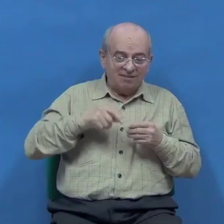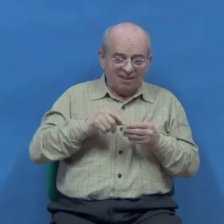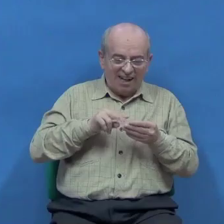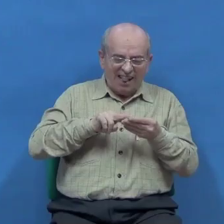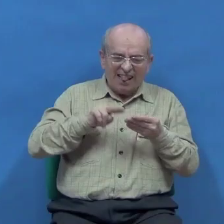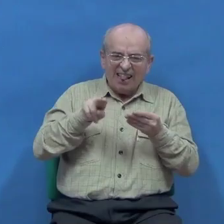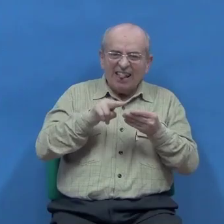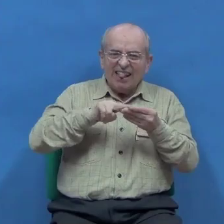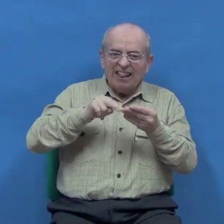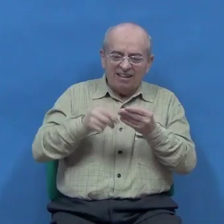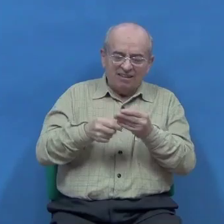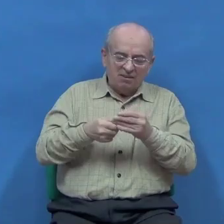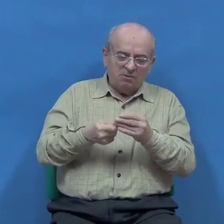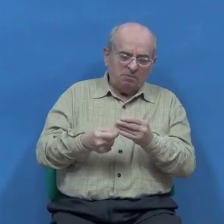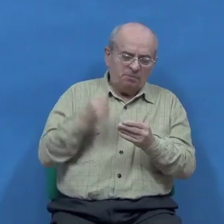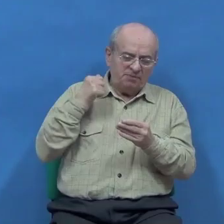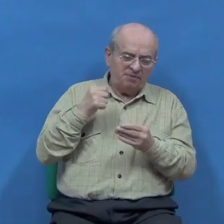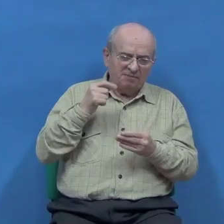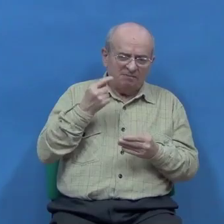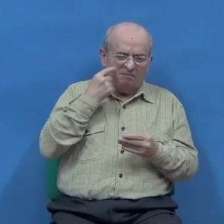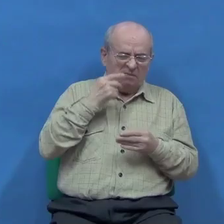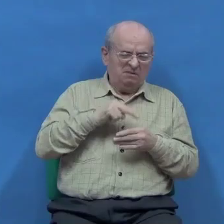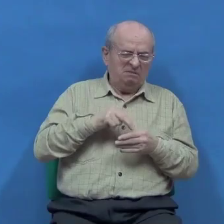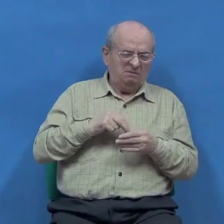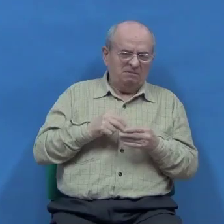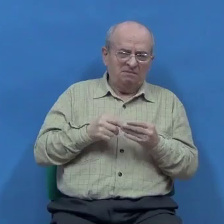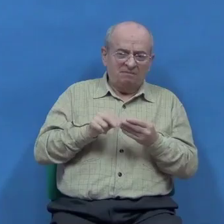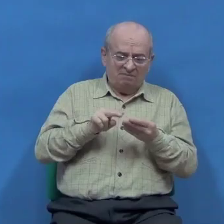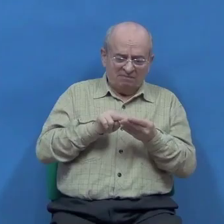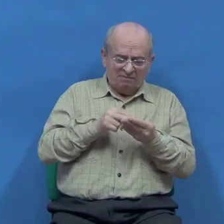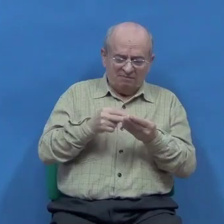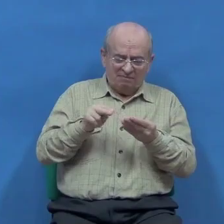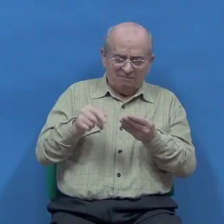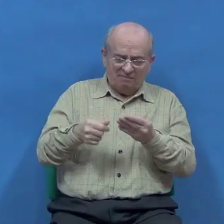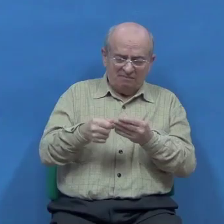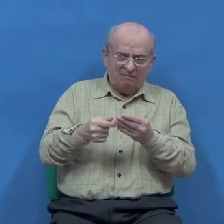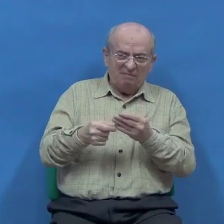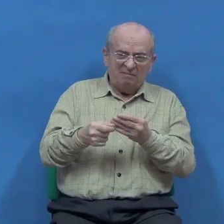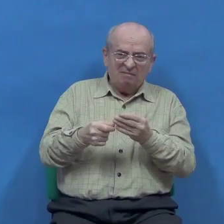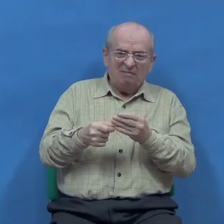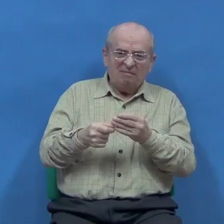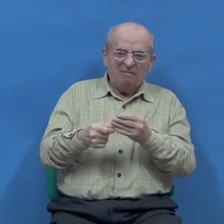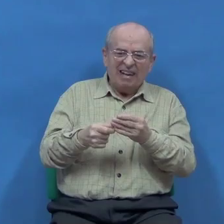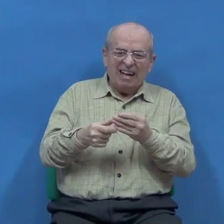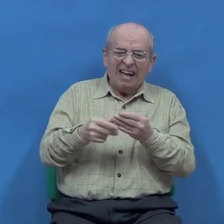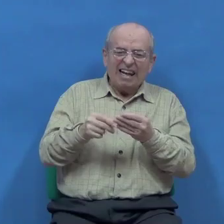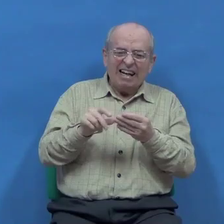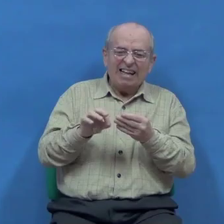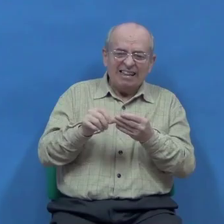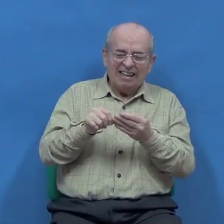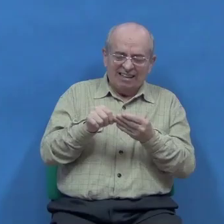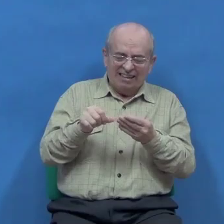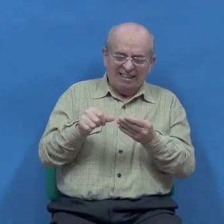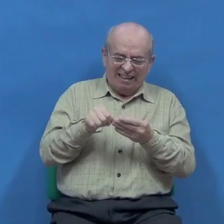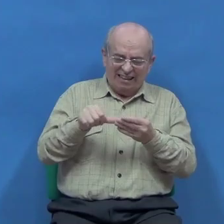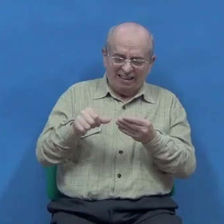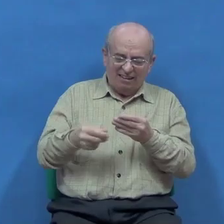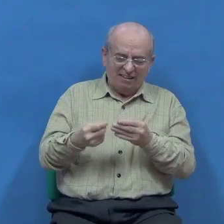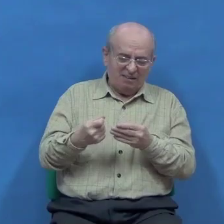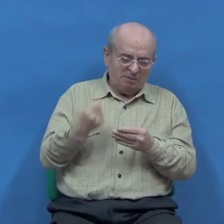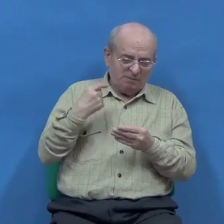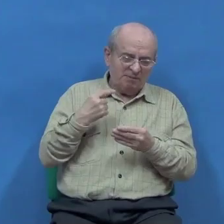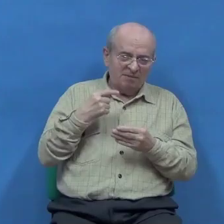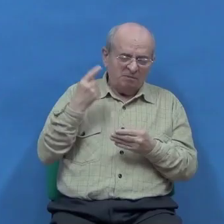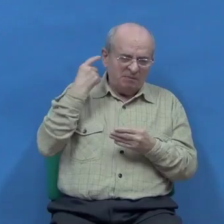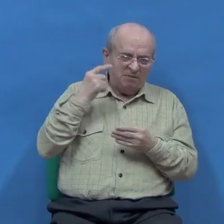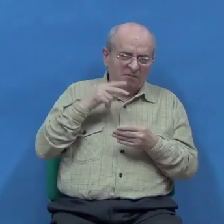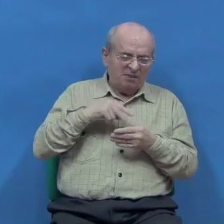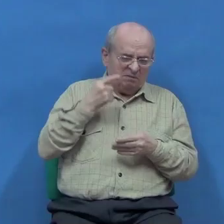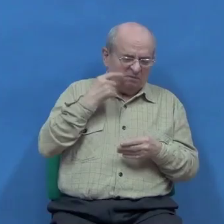Chaplin rzuca resztkami kitu za siebie i kilka razy trafia policjanta w oko.